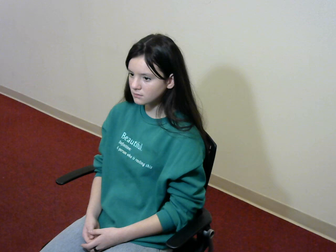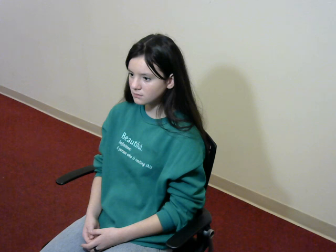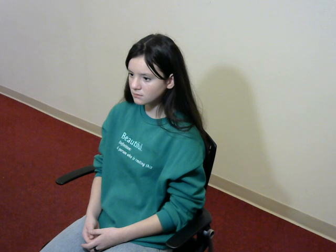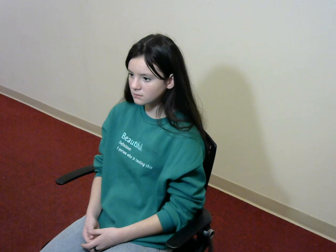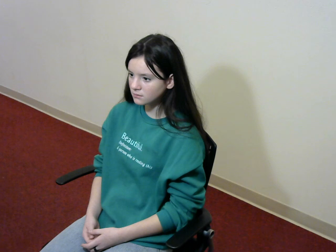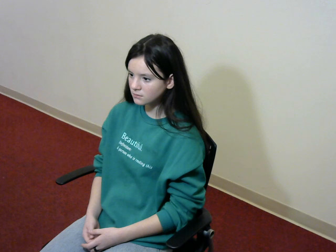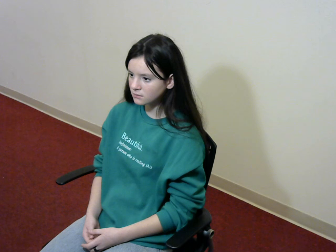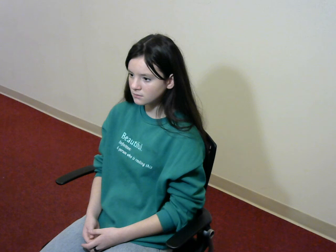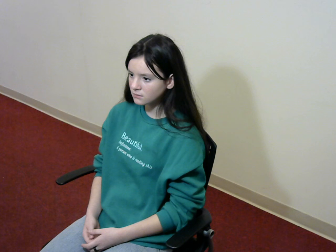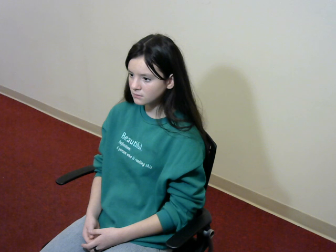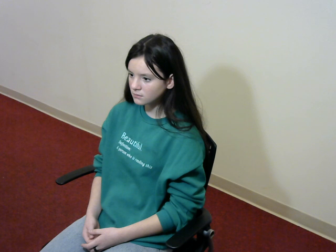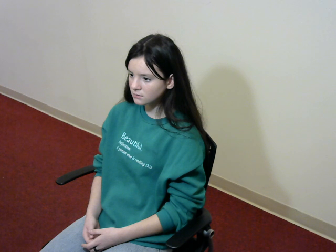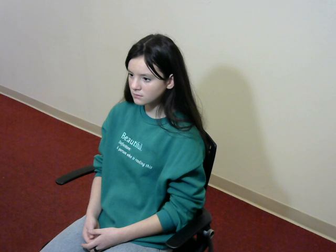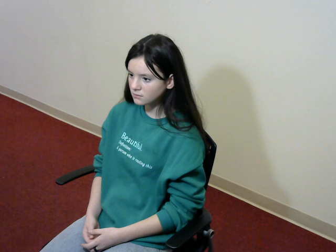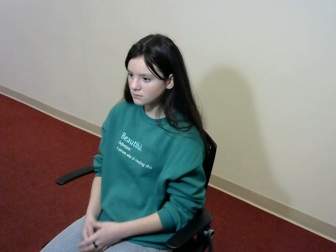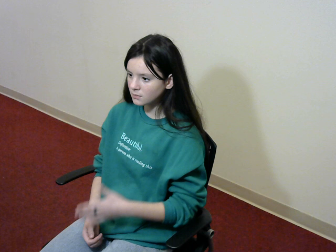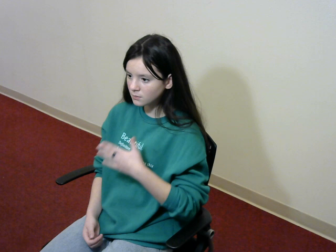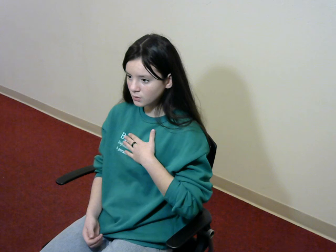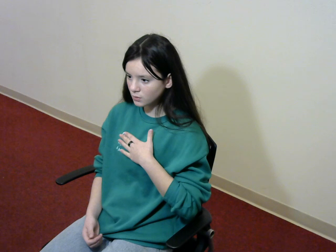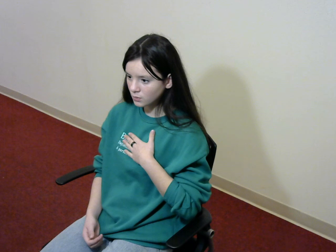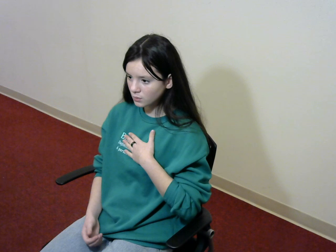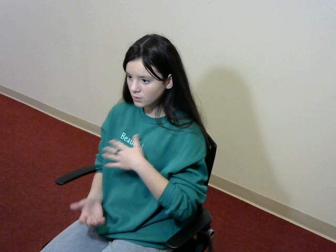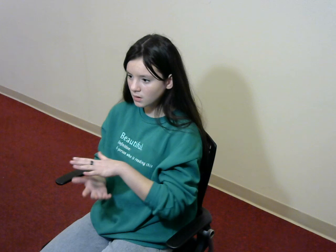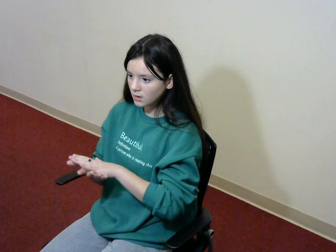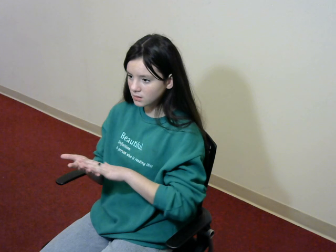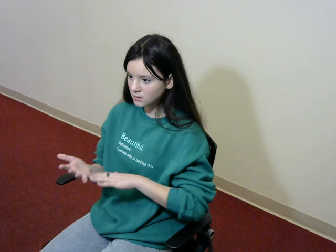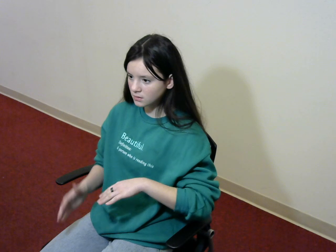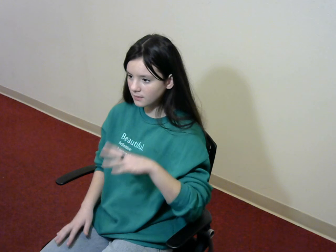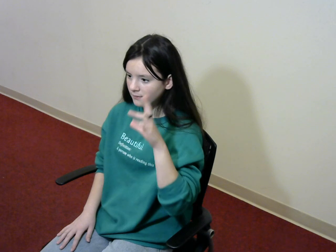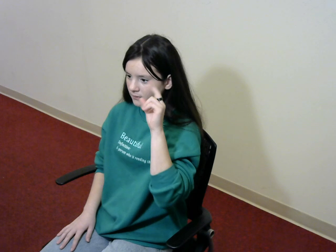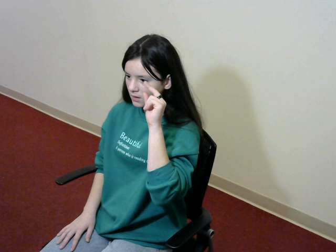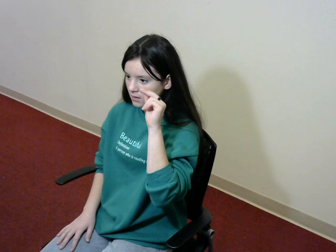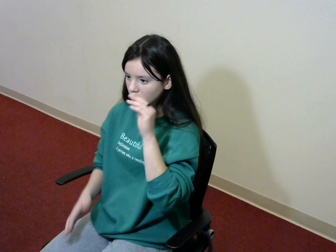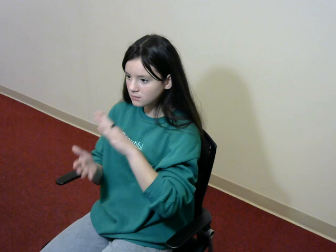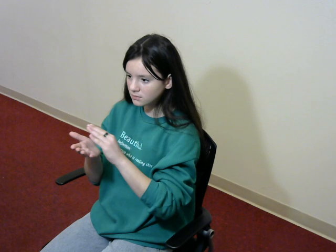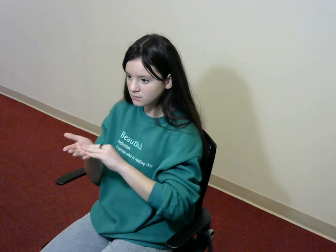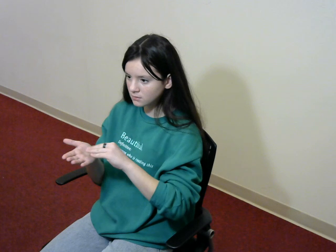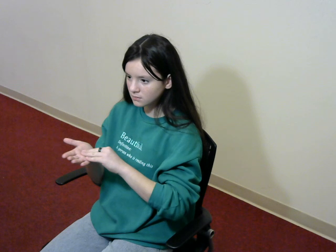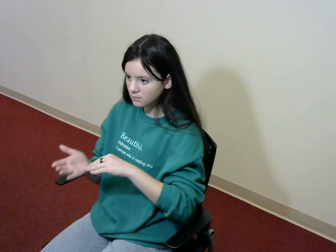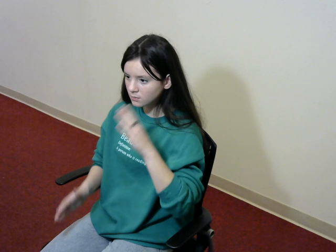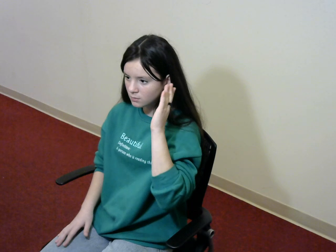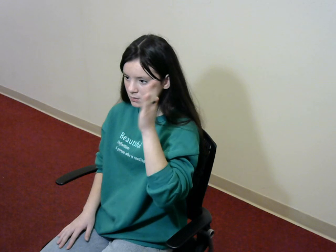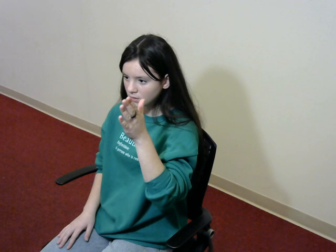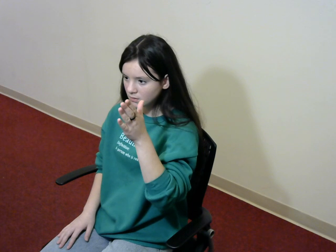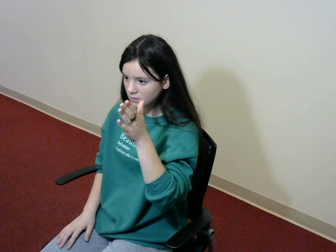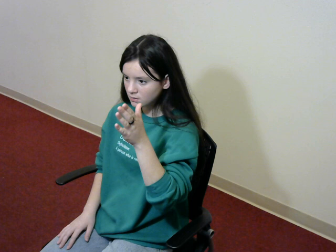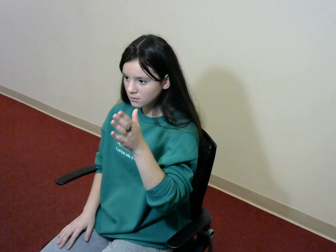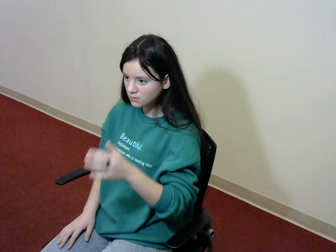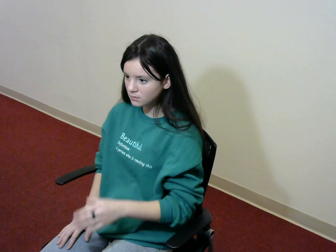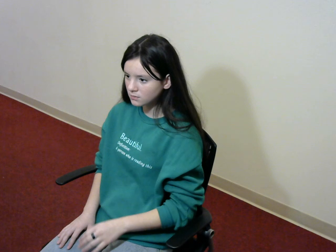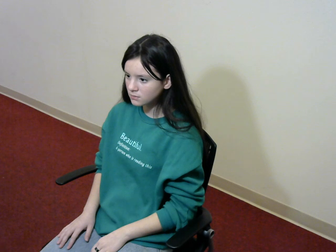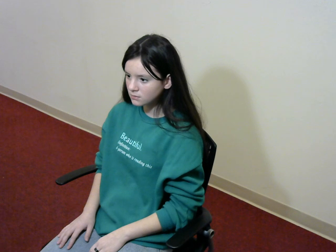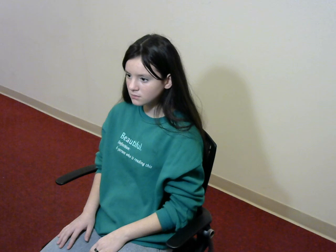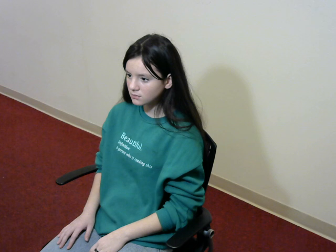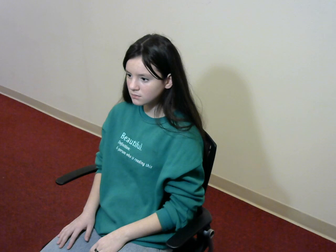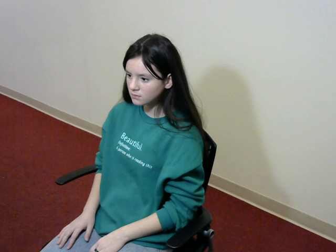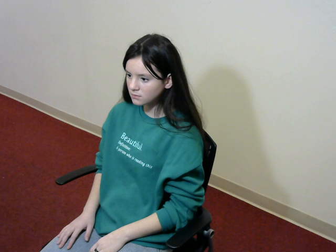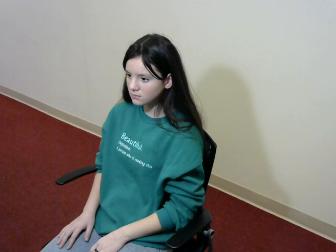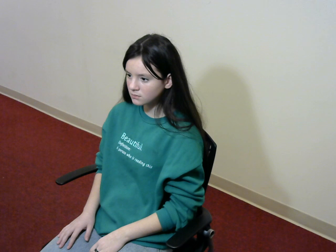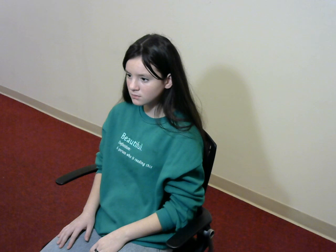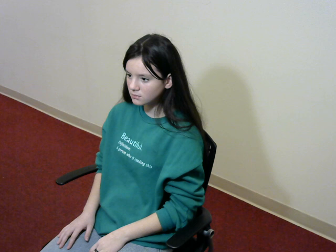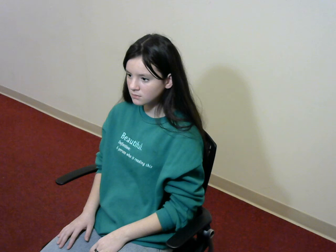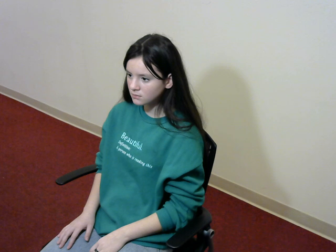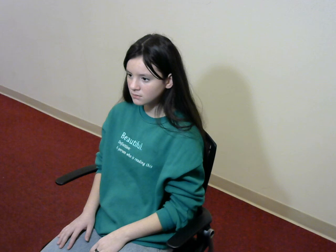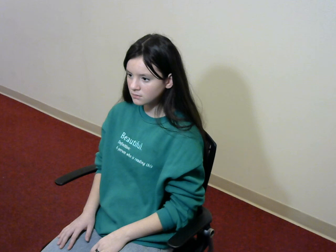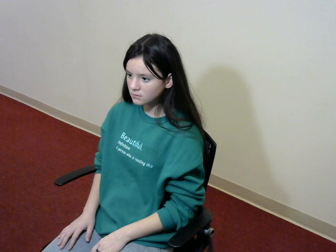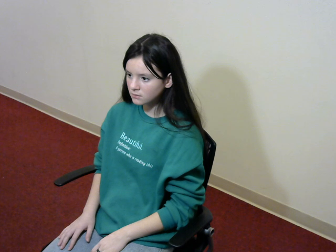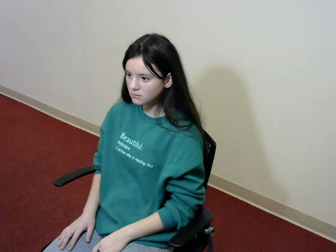Mən ərizəni nə vaxt yazmalıyam?